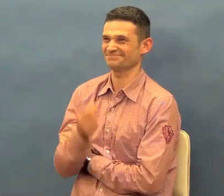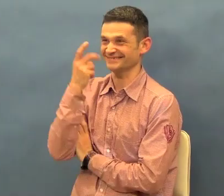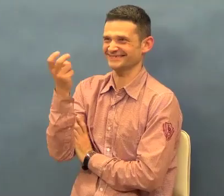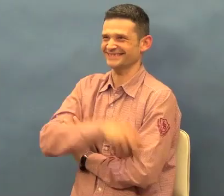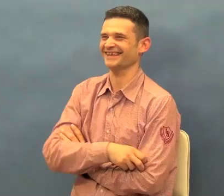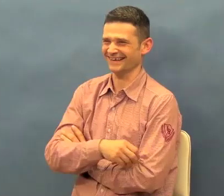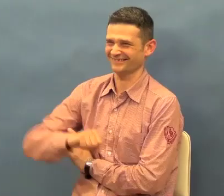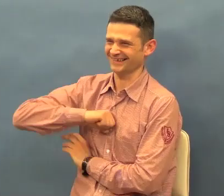Nagle obudził się i wstał.